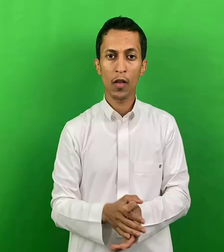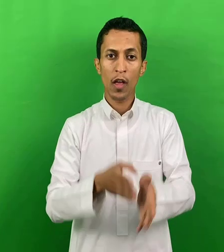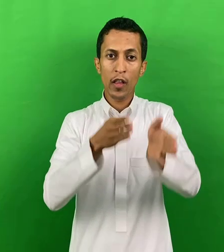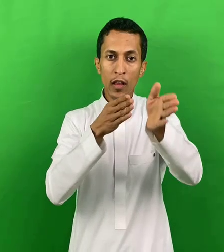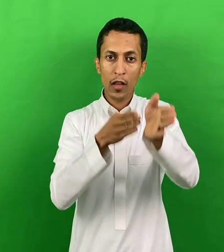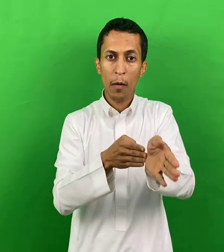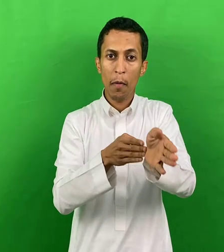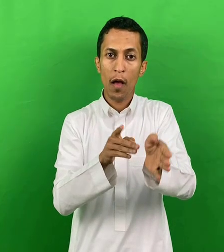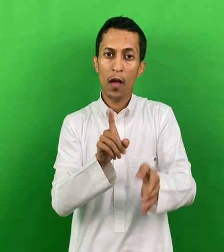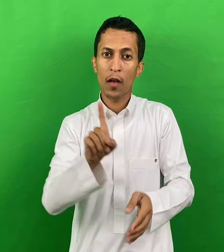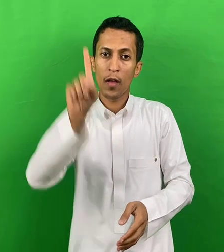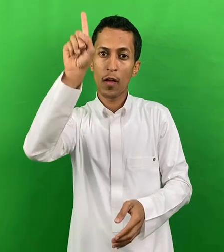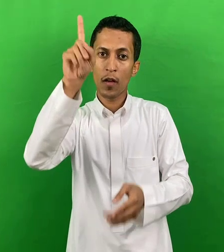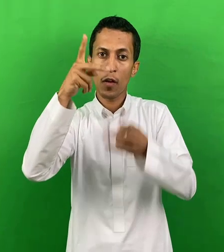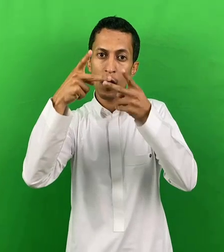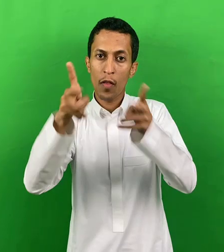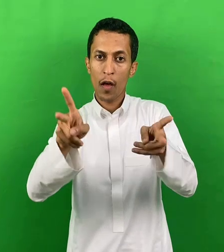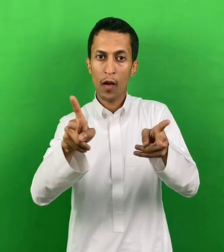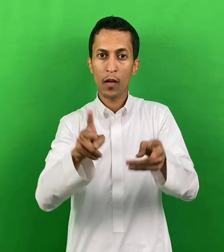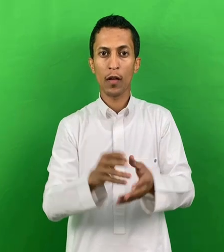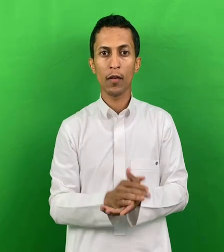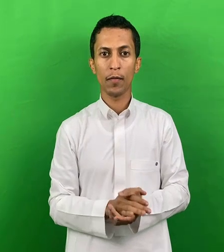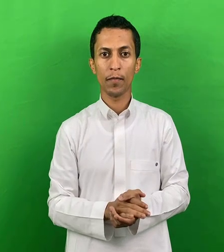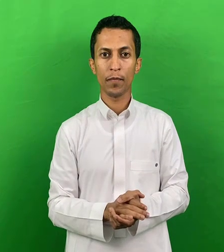اتبع رضاك